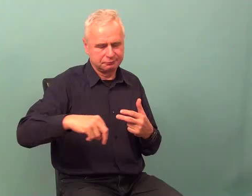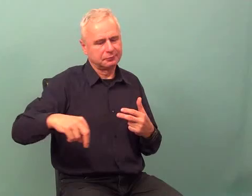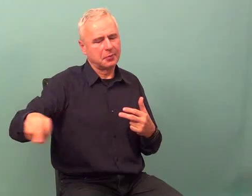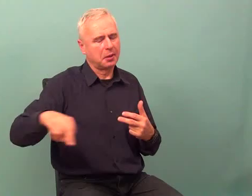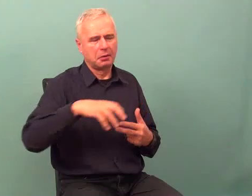Osioł nie zjadł owoców.